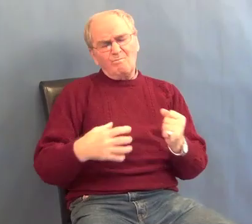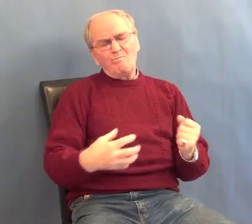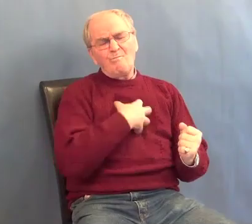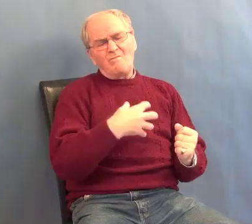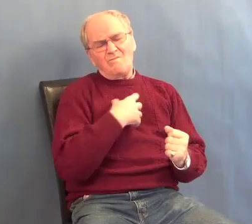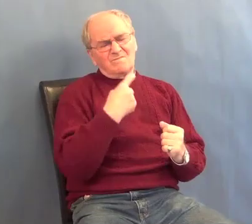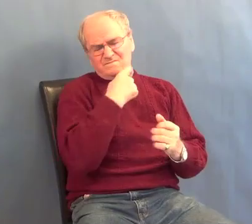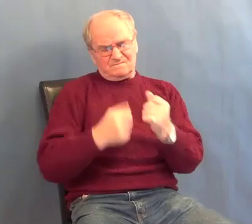Boli ją w miejscu wbicia się haczyka.